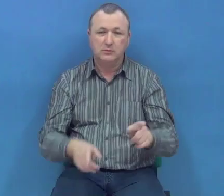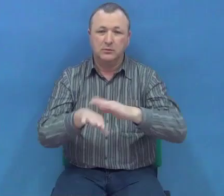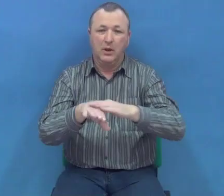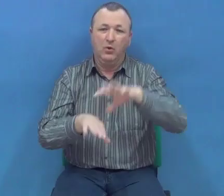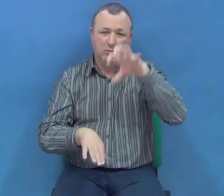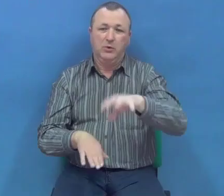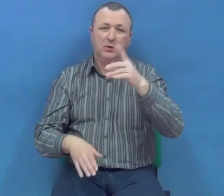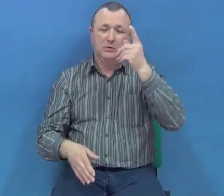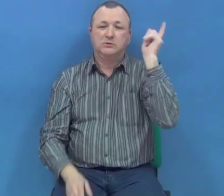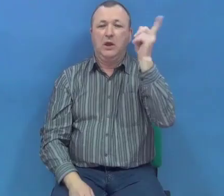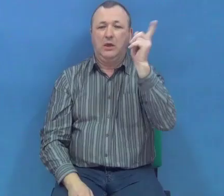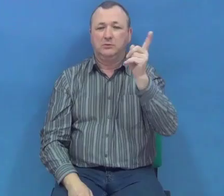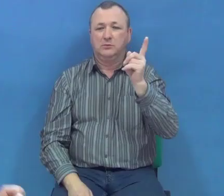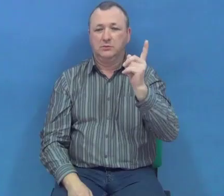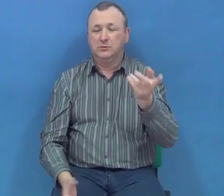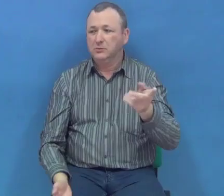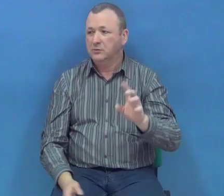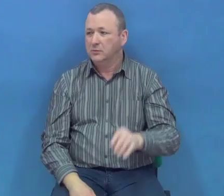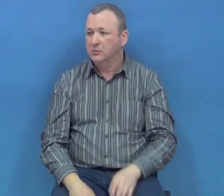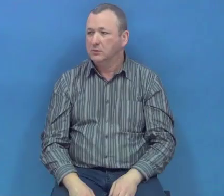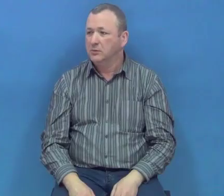Zakaz dotyczy naturystów.